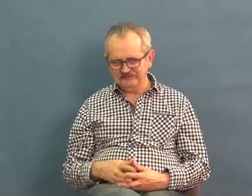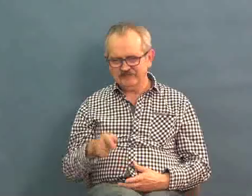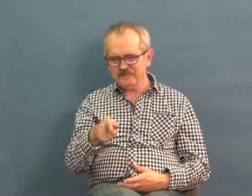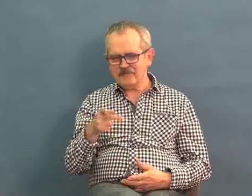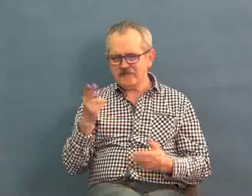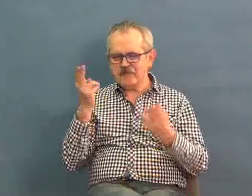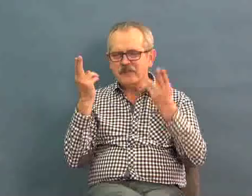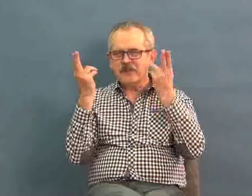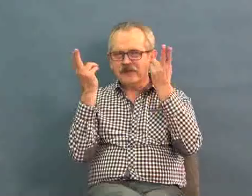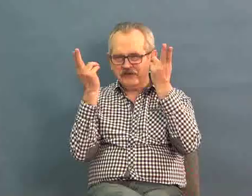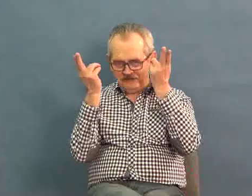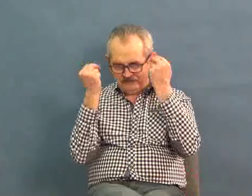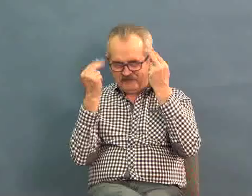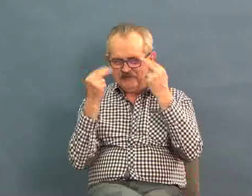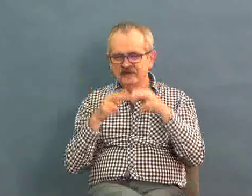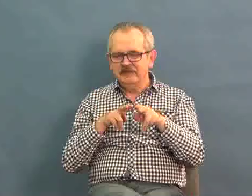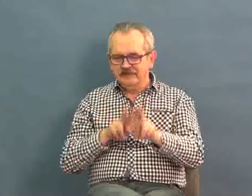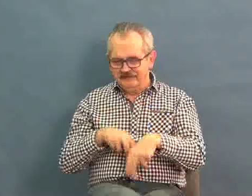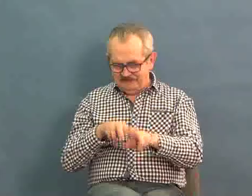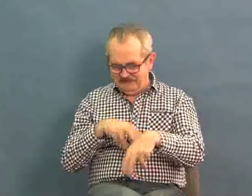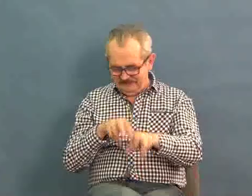Zając skacze sobie.